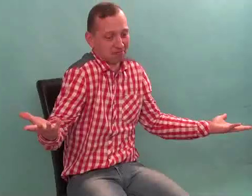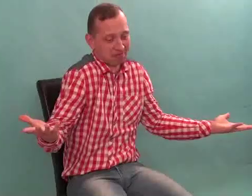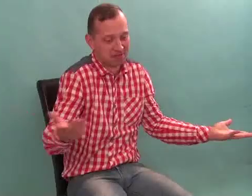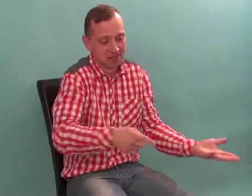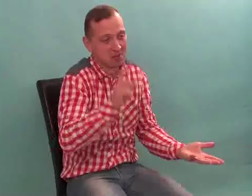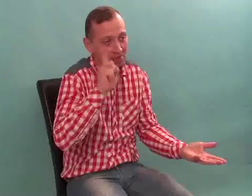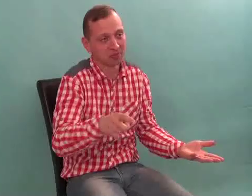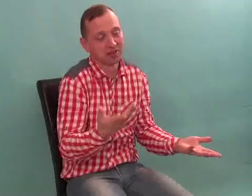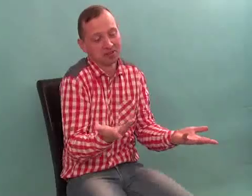Nie posłuchał.